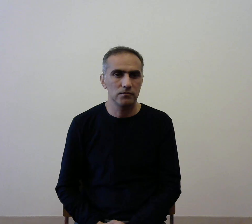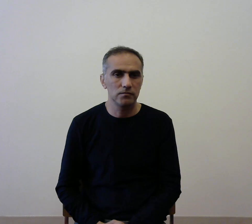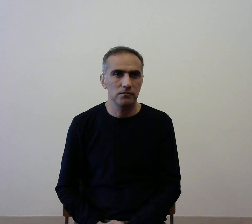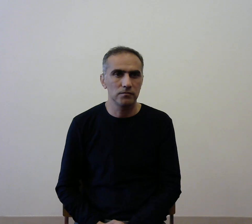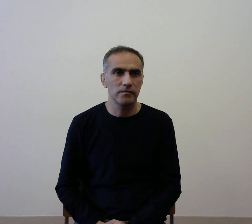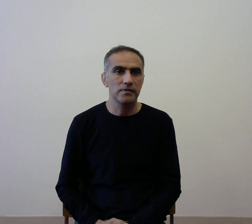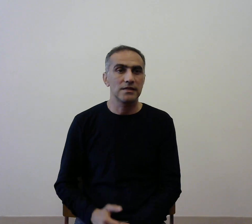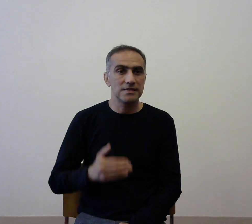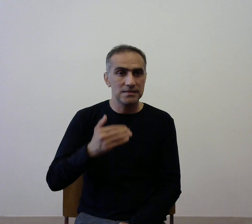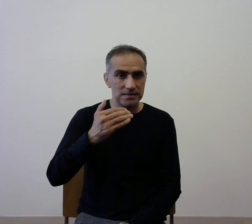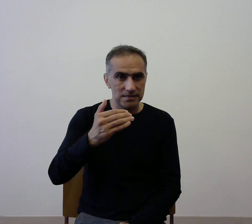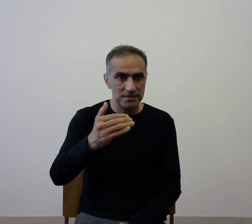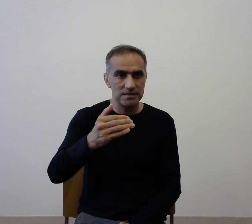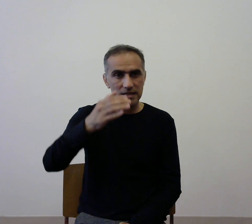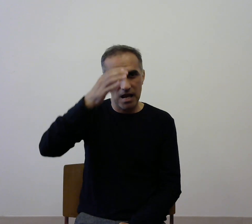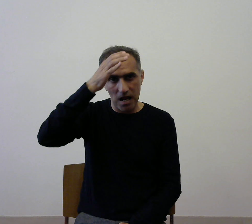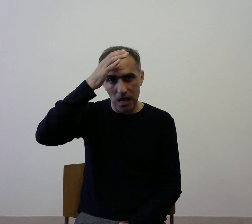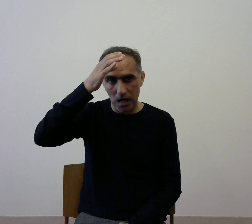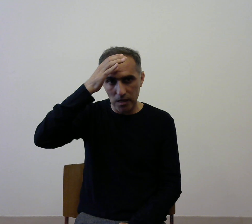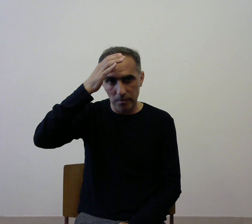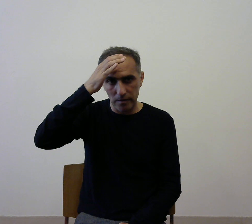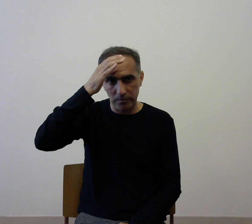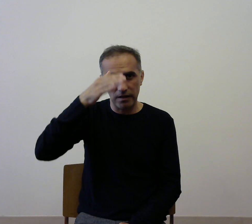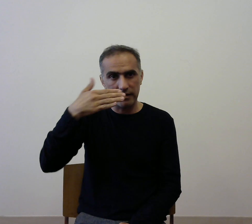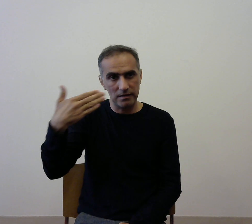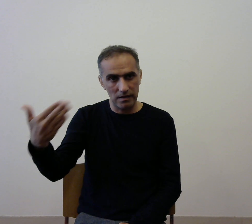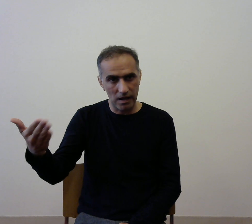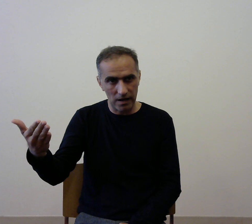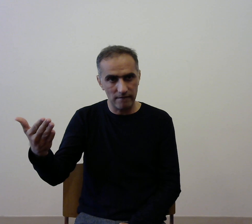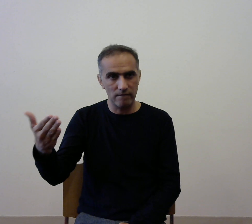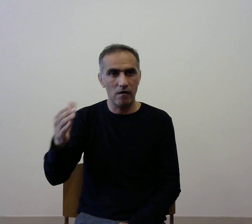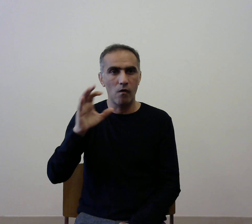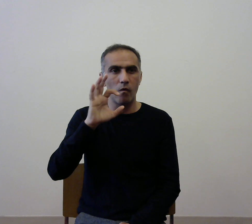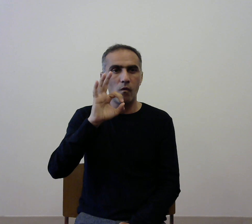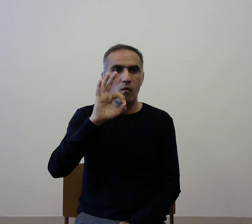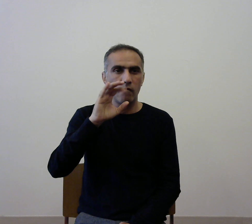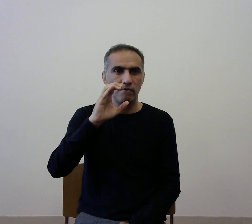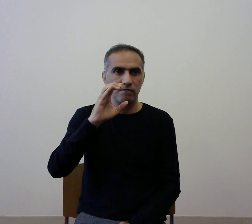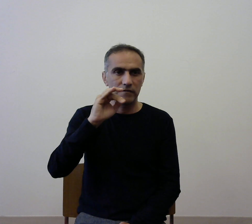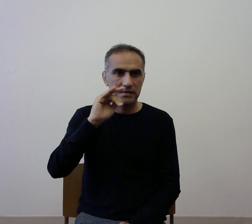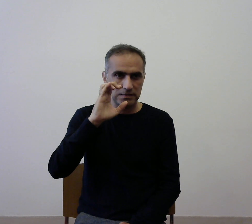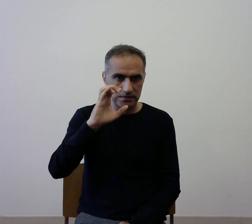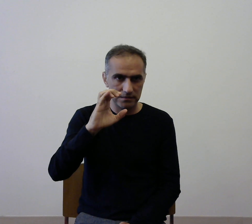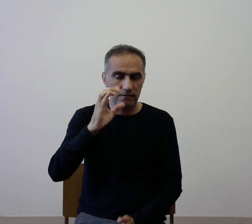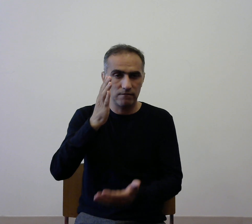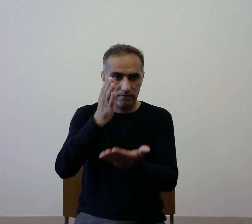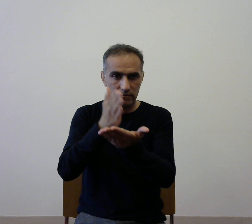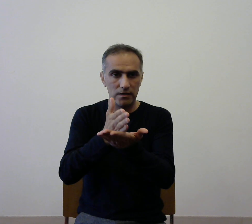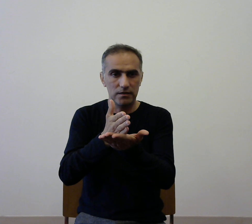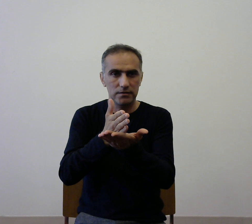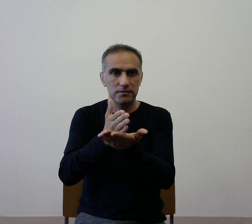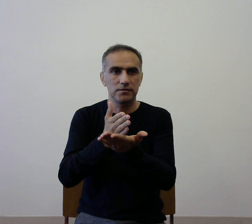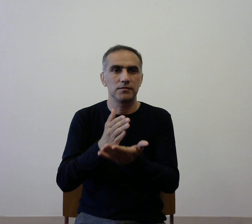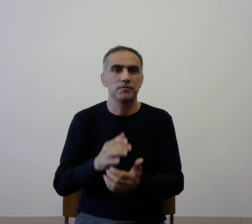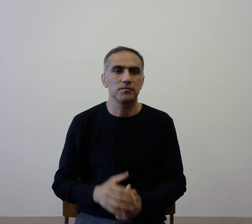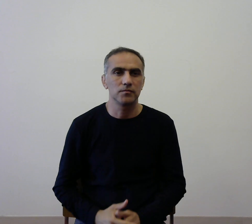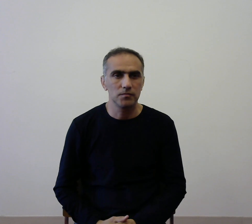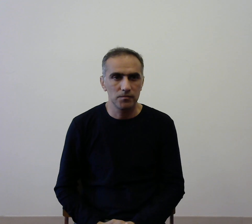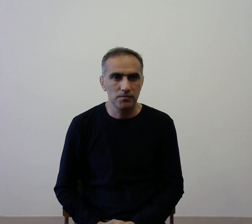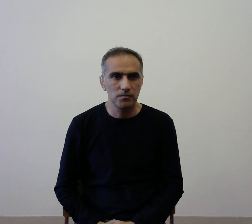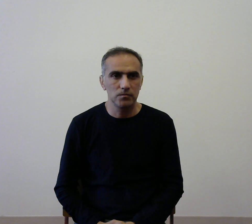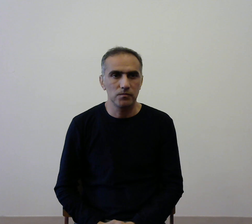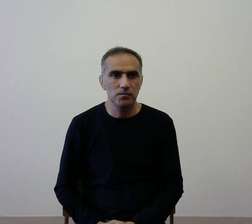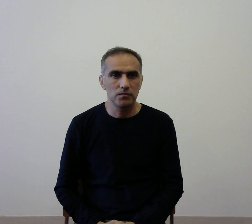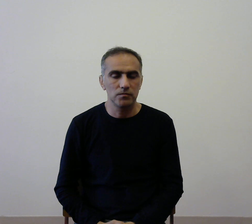Sizin Elmlər Akademiyası tərəfdə ofisiniz varmı?